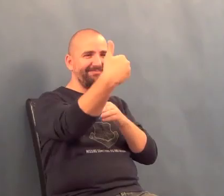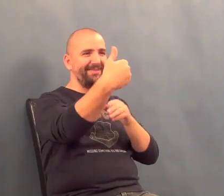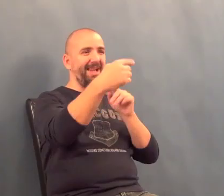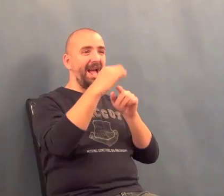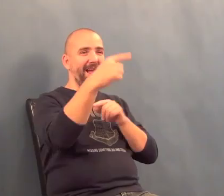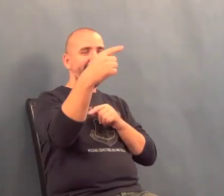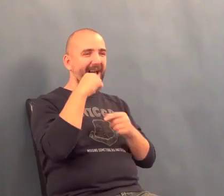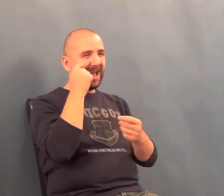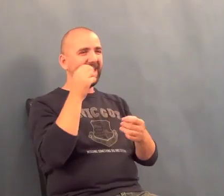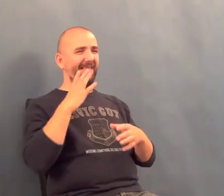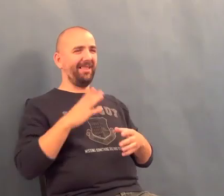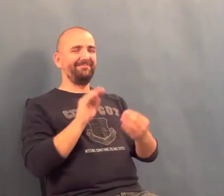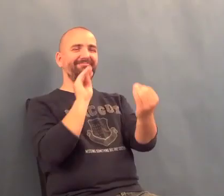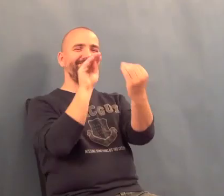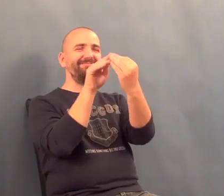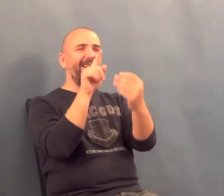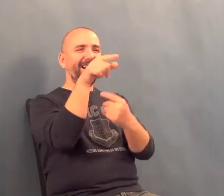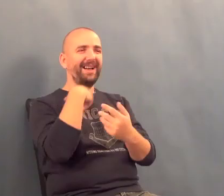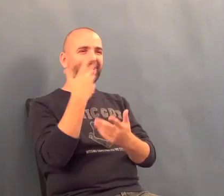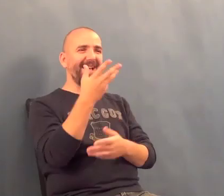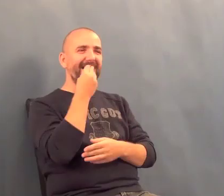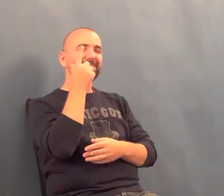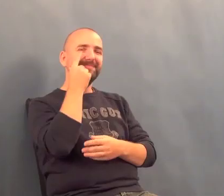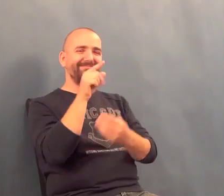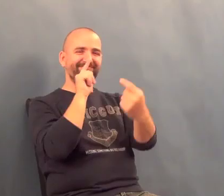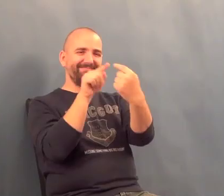Kot patrzy na rybę, a ryba na kota, który bez skrupułów podchodzi, dotykają się pyszczkami przez szkło, kot chce zjeść smaczną rybkę.